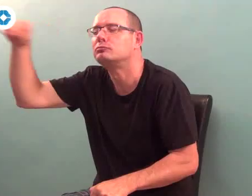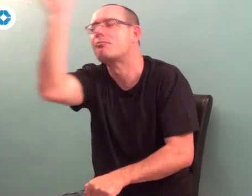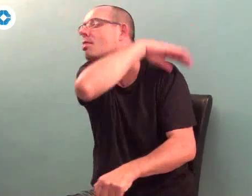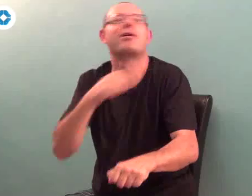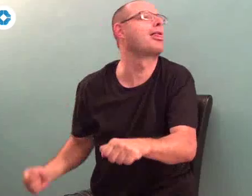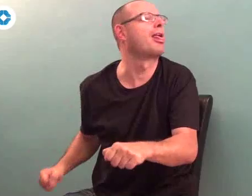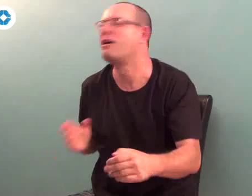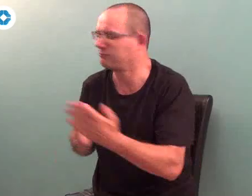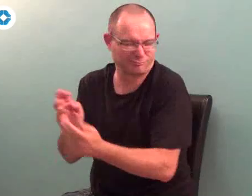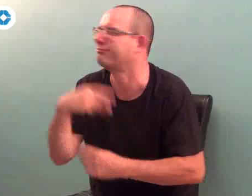Nie patrzy przed siebie i uderza w kamień, wywraca się.